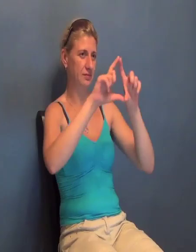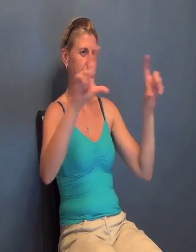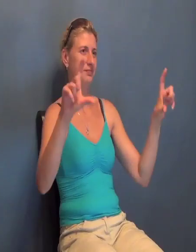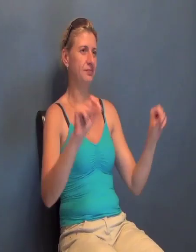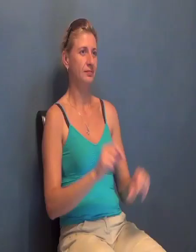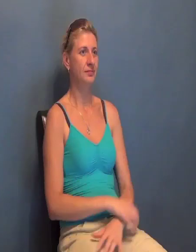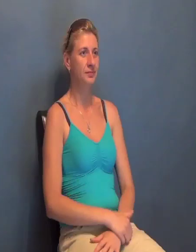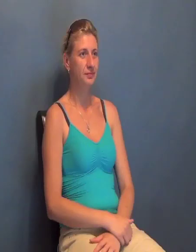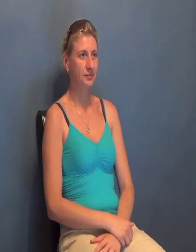Naklejki.